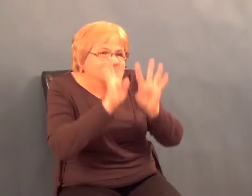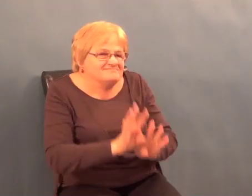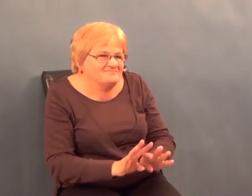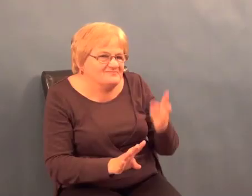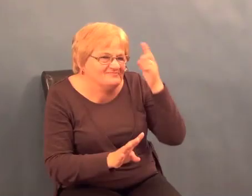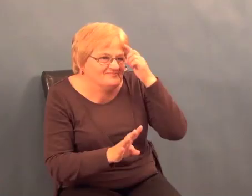Wiesz, przez lornetkę.